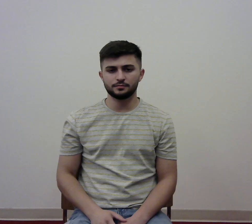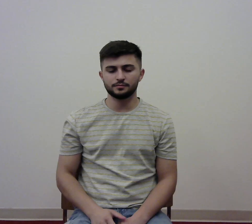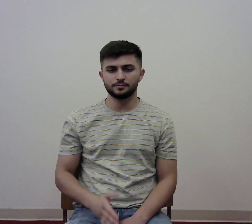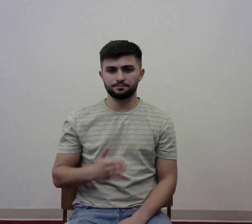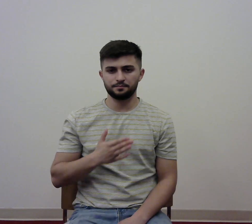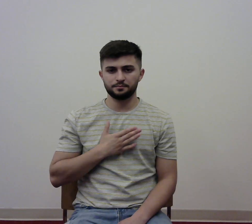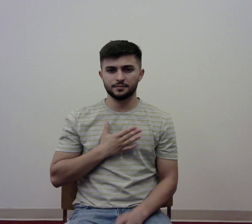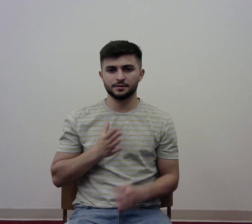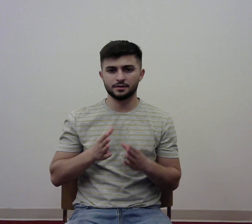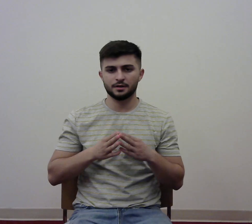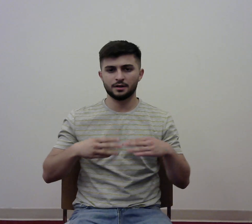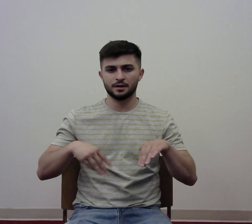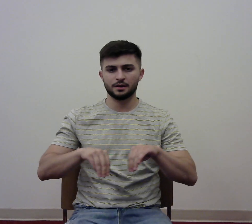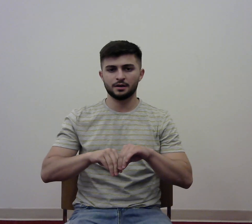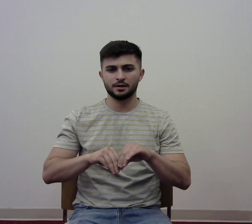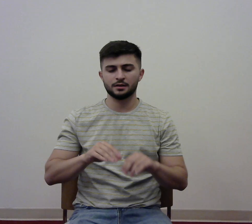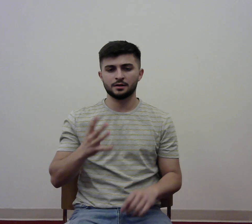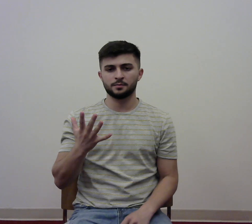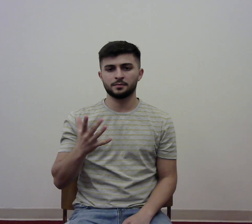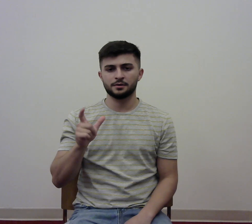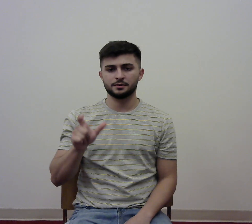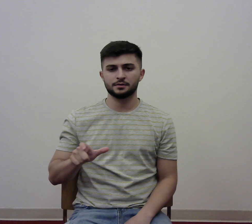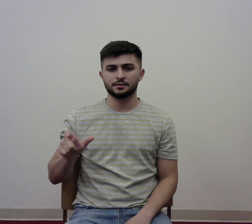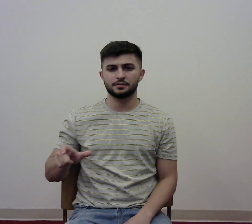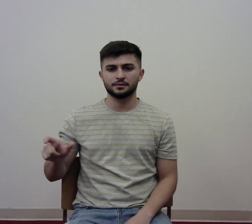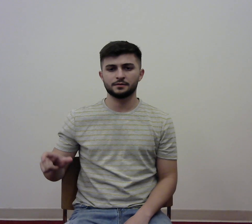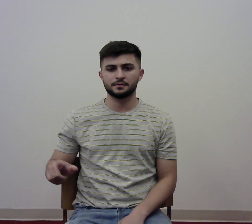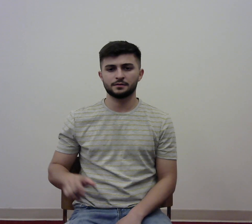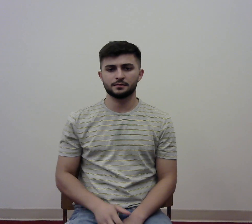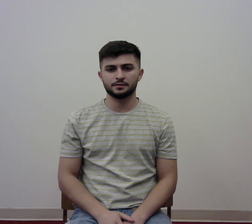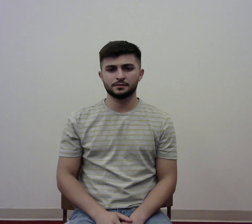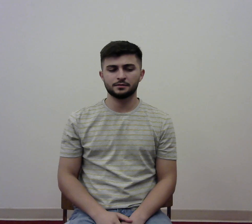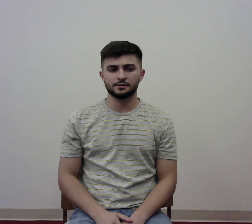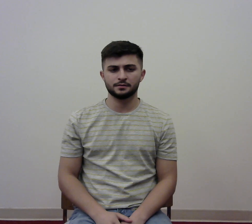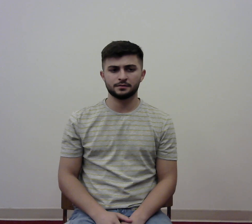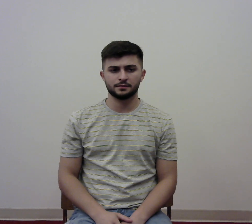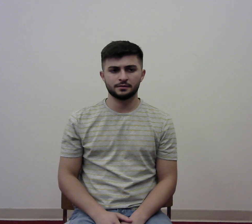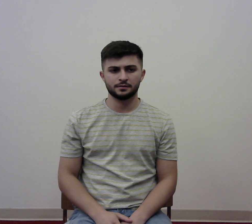Biz ailədə 5 nəfərik